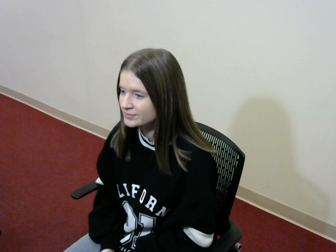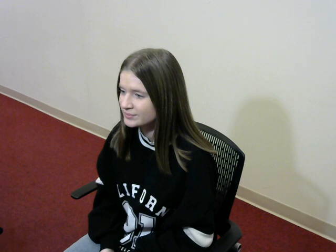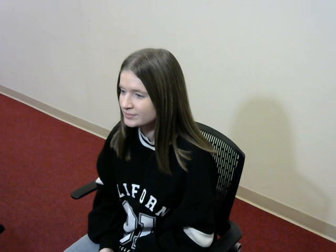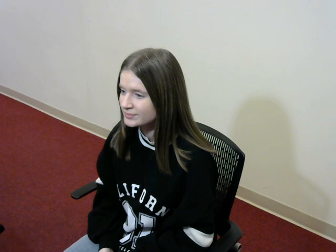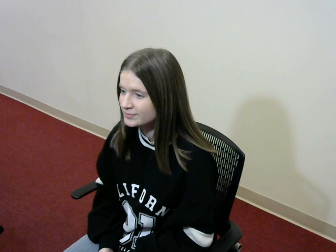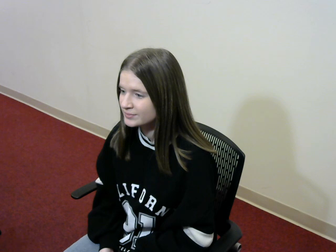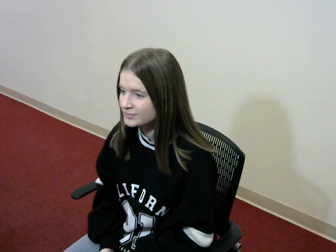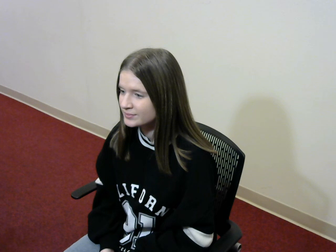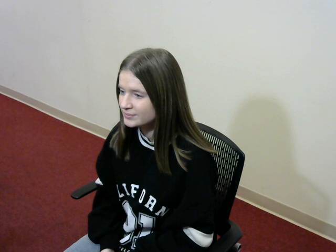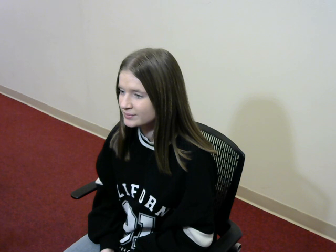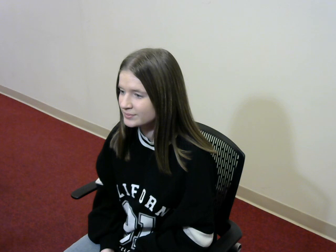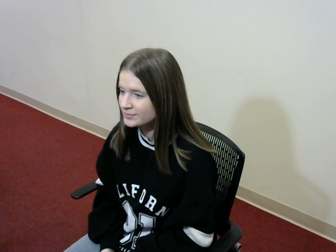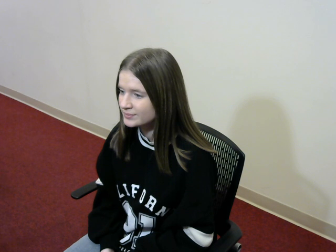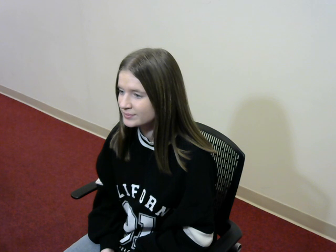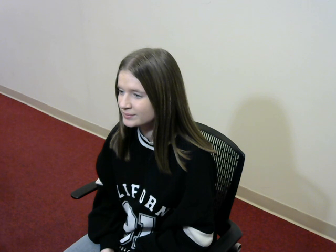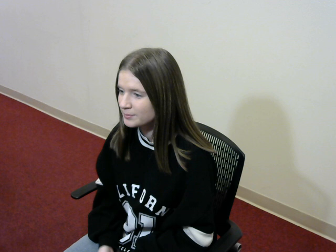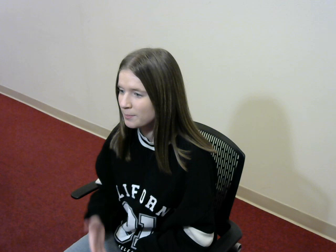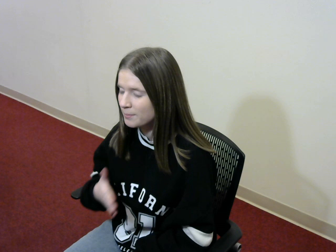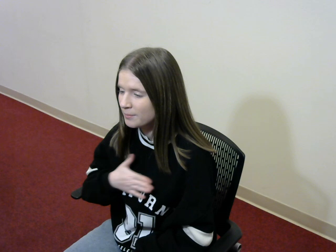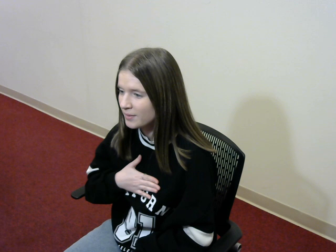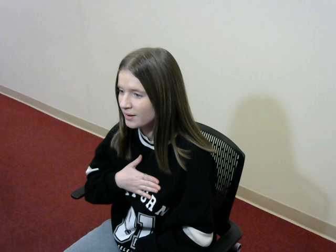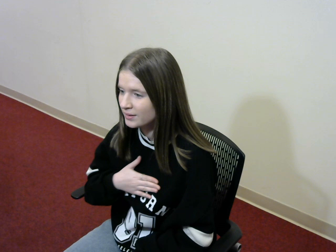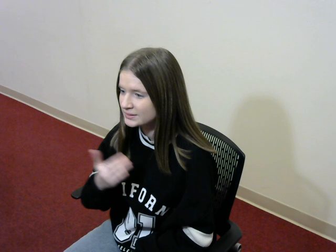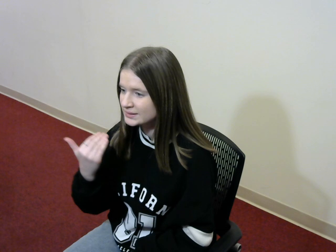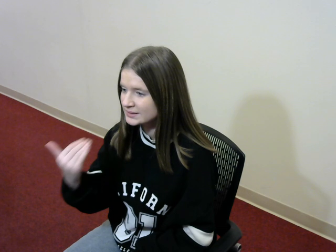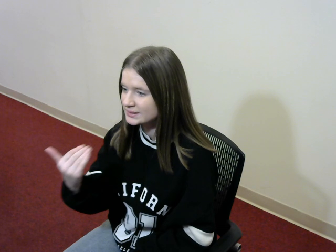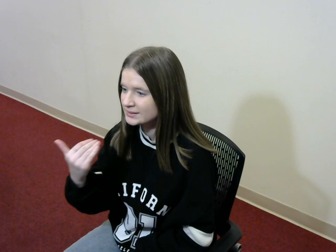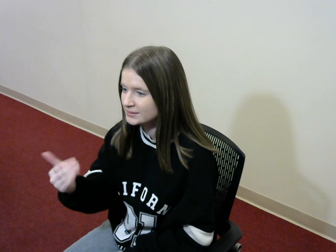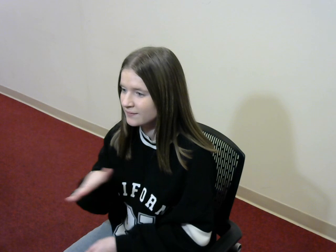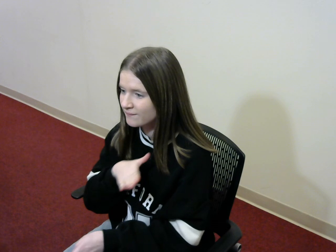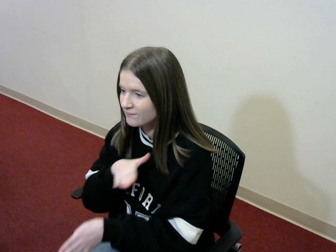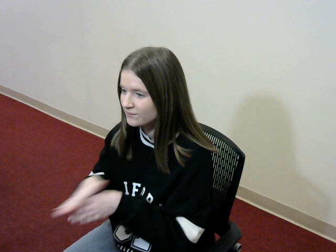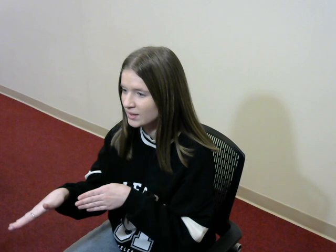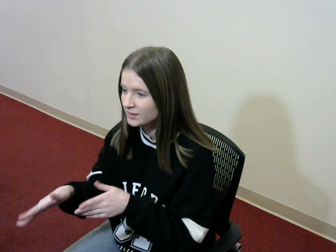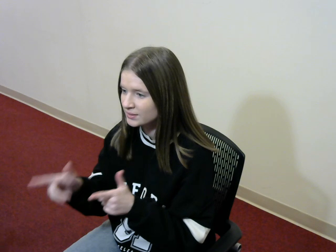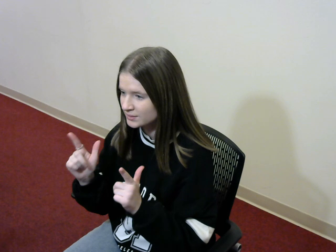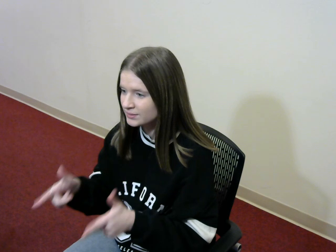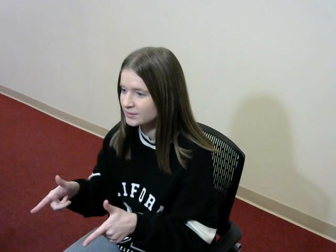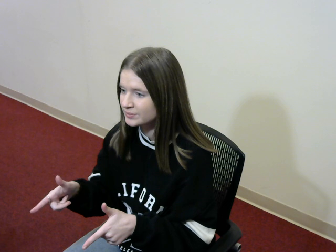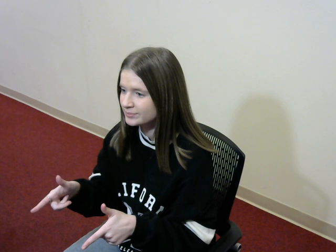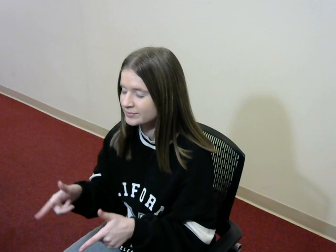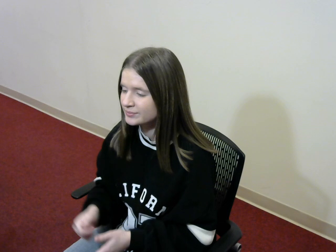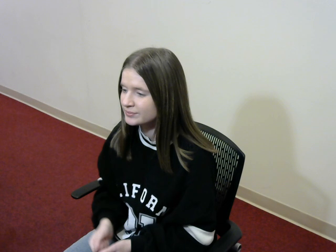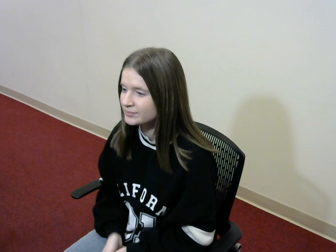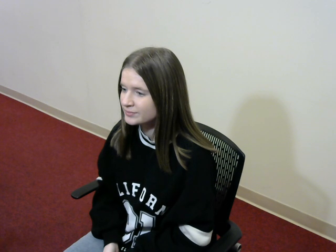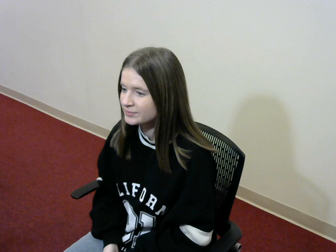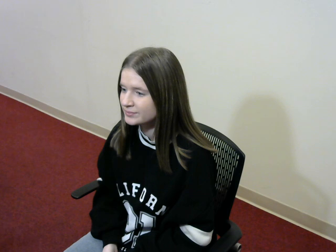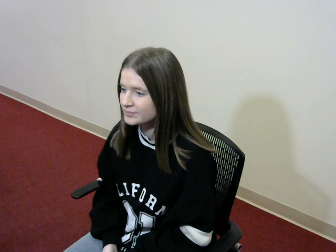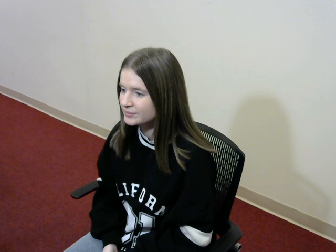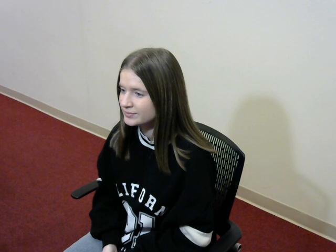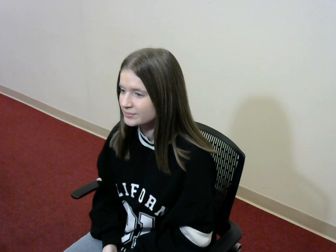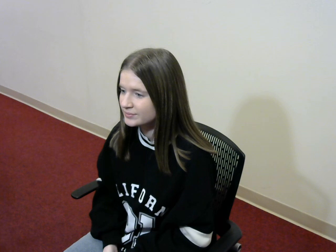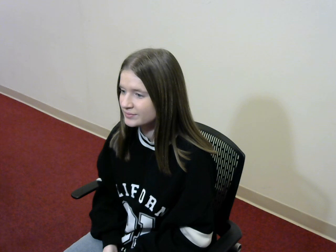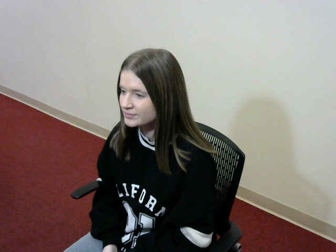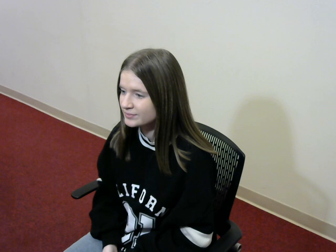Mən sizinlə tamamilə razıyam